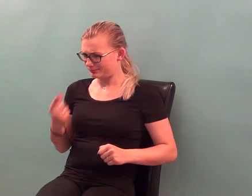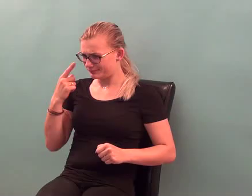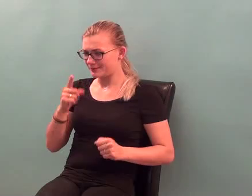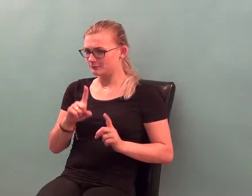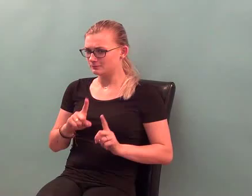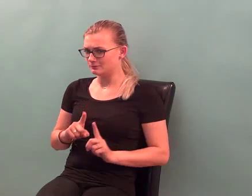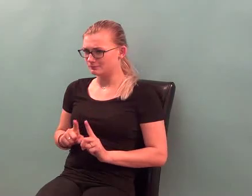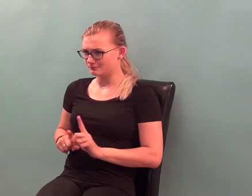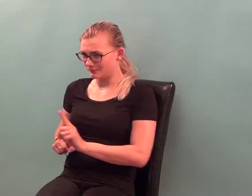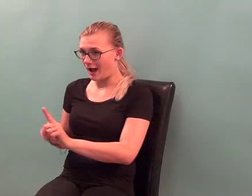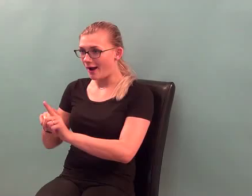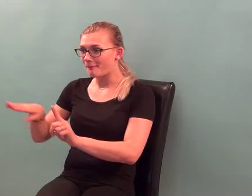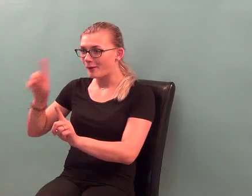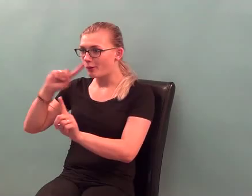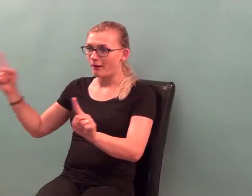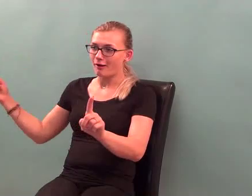Chaplin idzie i oddala się od policjanta, a w trakcie dołącza do niego mały chłopiec.